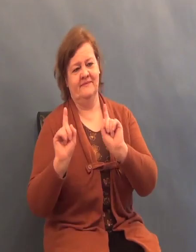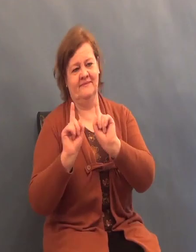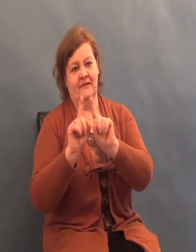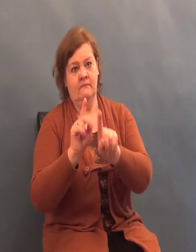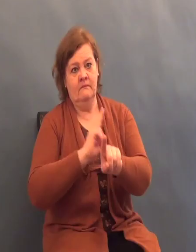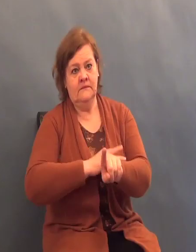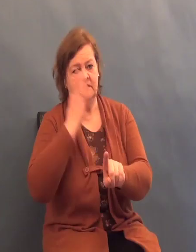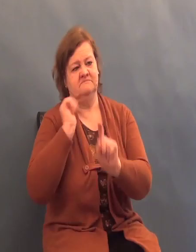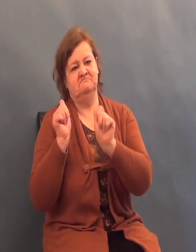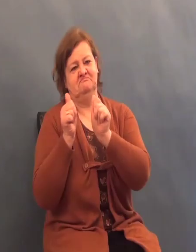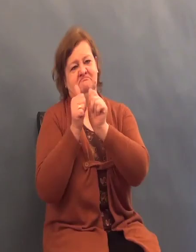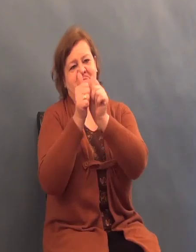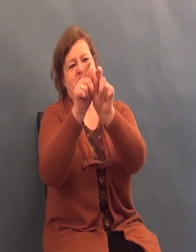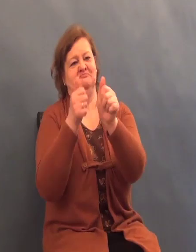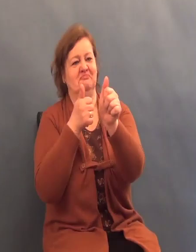Policjant wie, co robią, więc idzie za nimi.